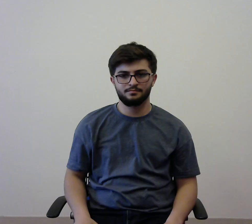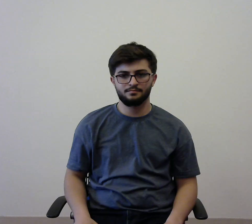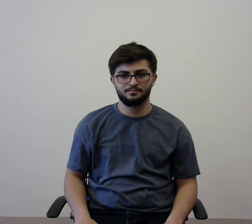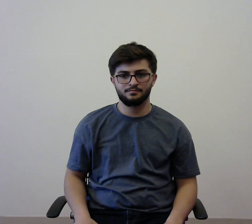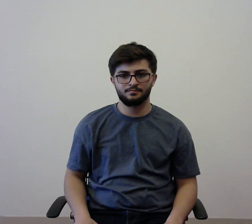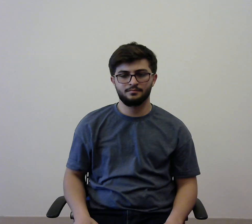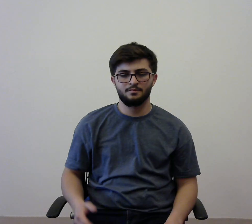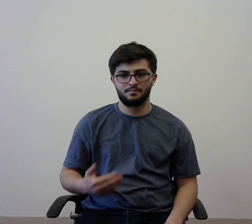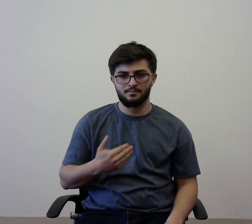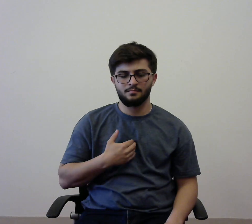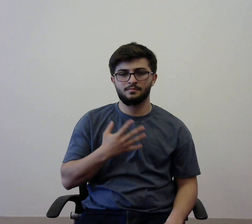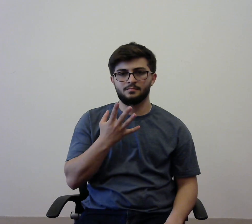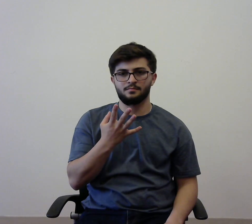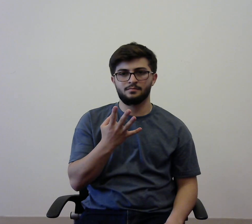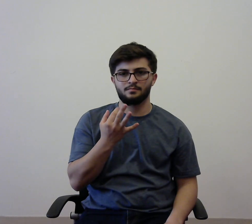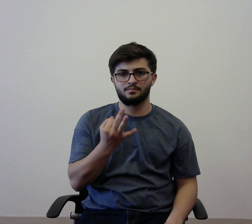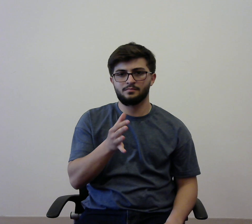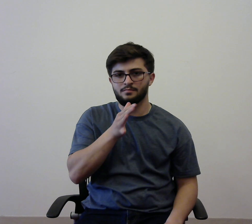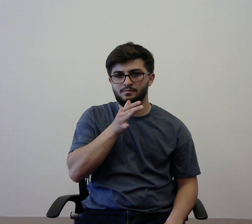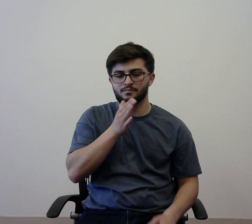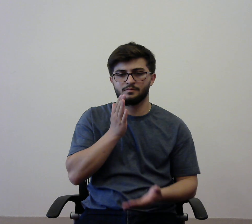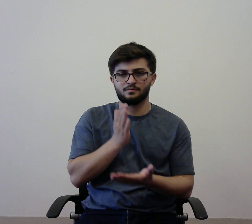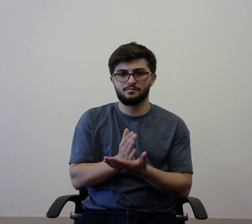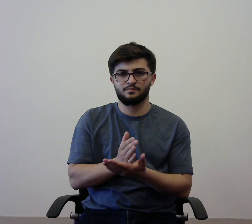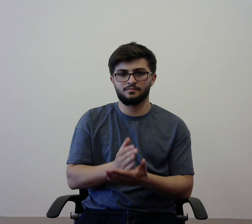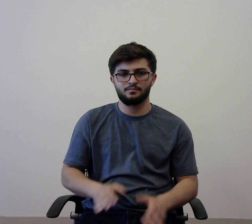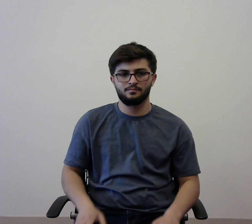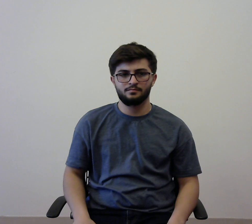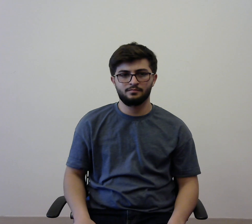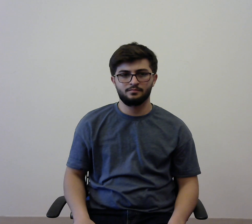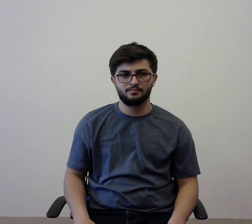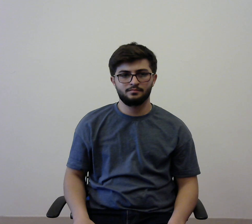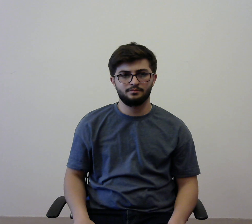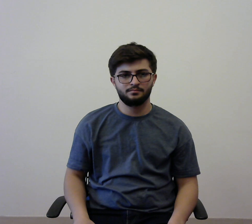Mənim 43 yaşım var